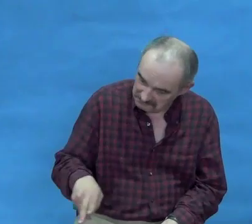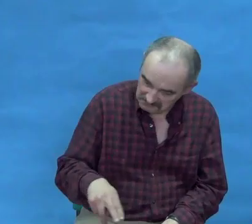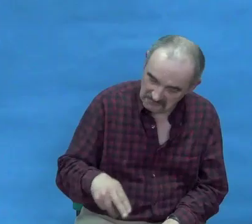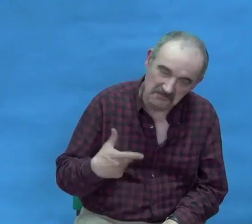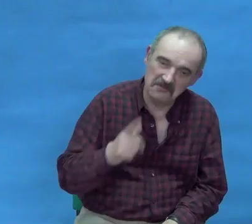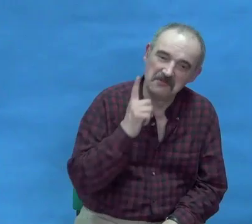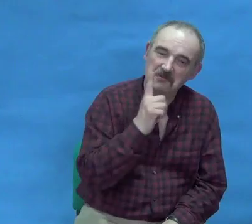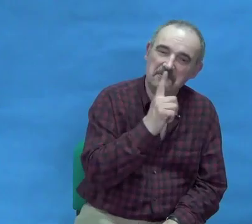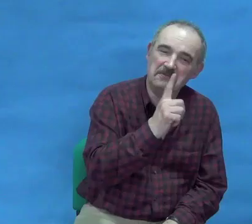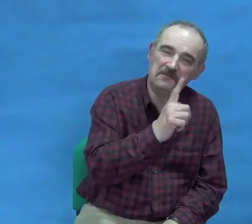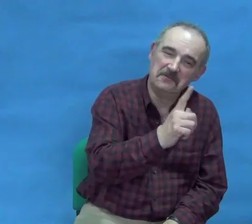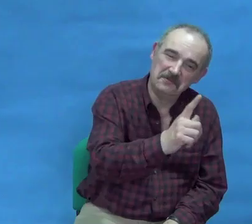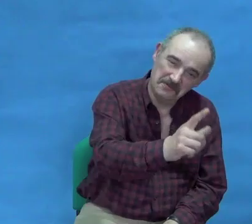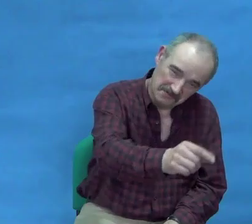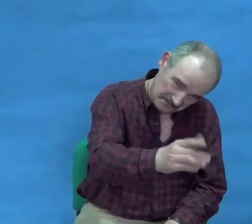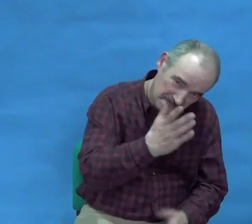Odeszli.